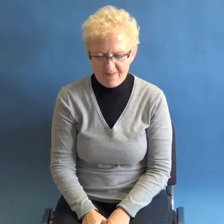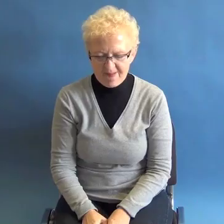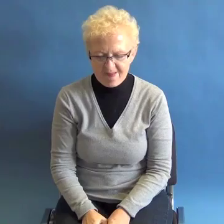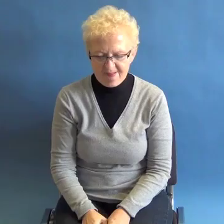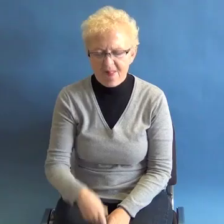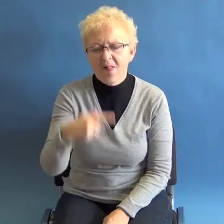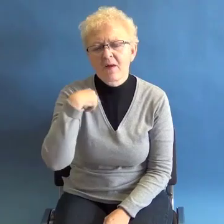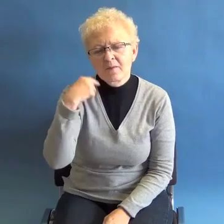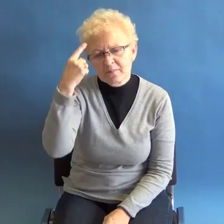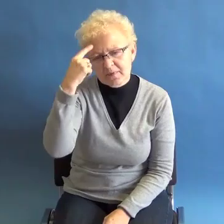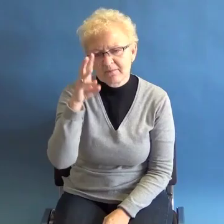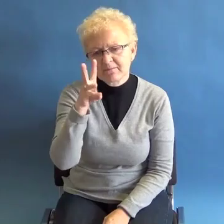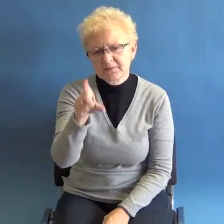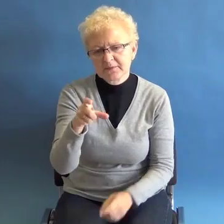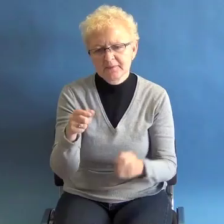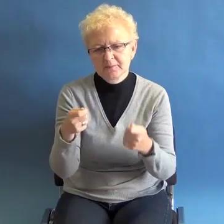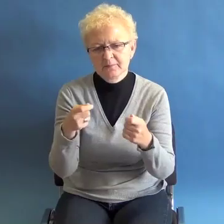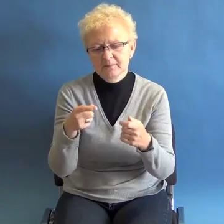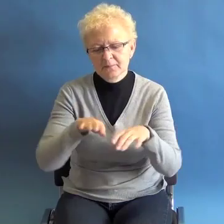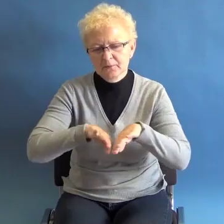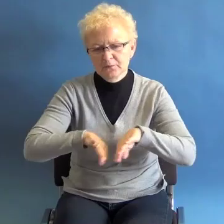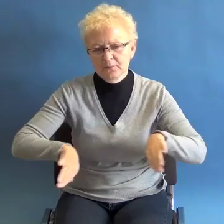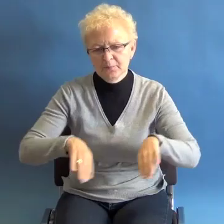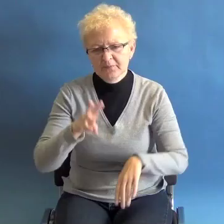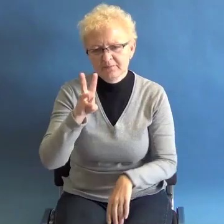Myślę, że WC jest osobne.